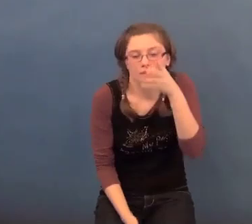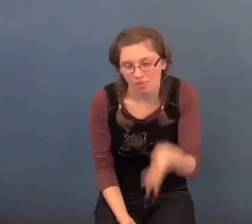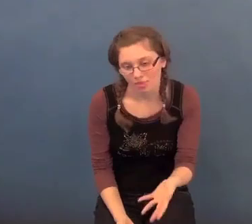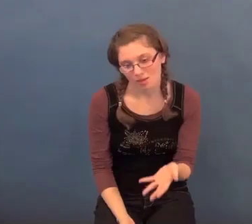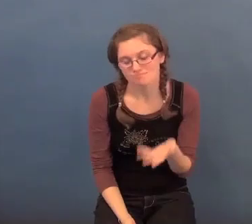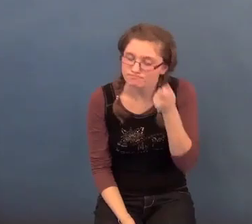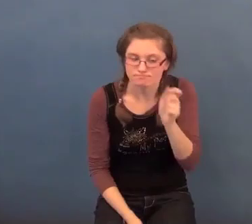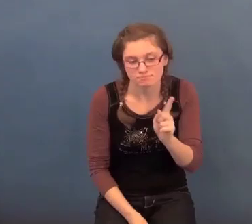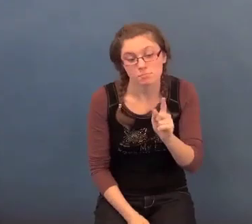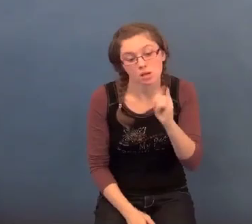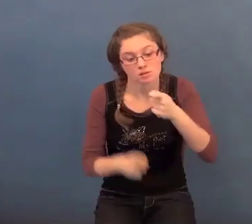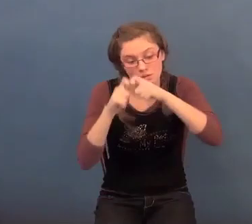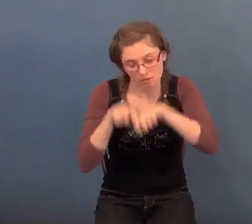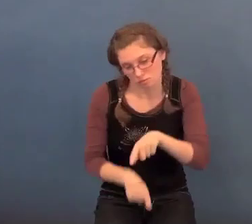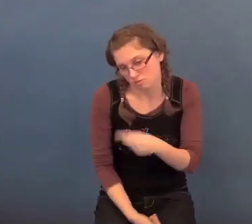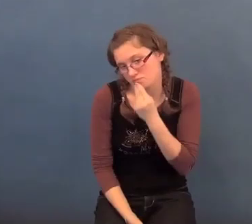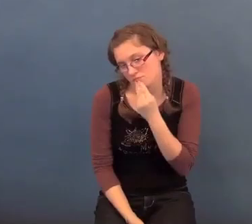Ten znak informuje o tym, że można zjeść w czasie przerwy.